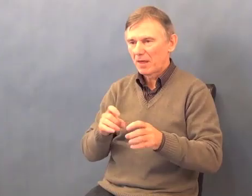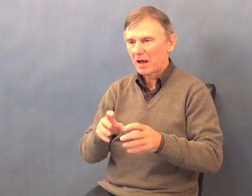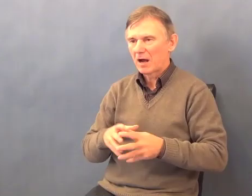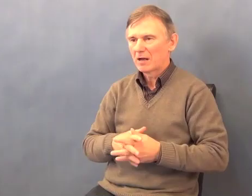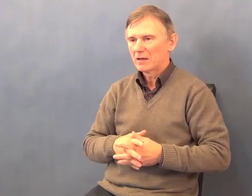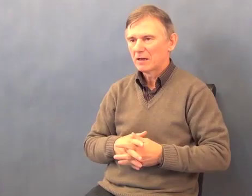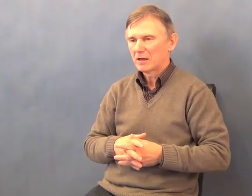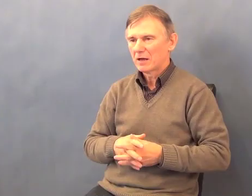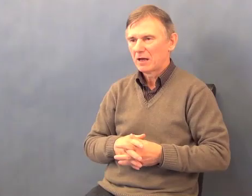Stać, biec...